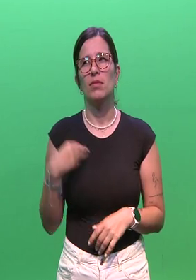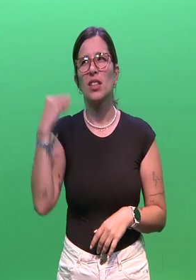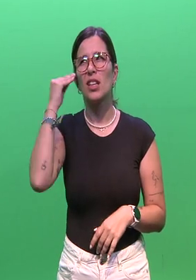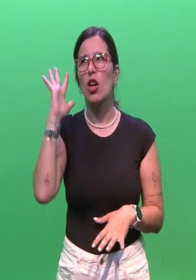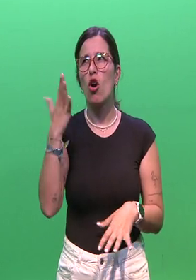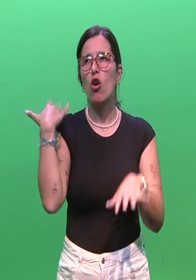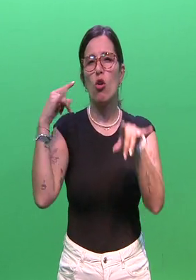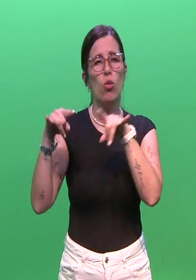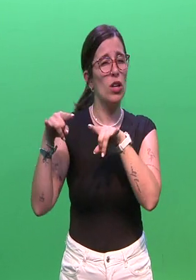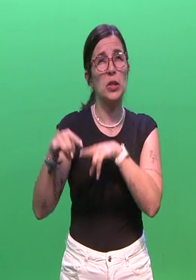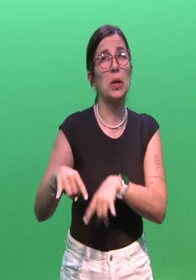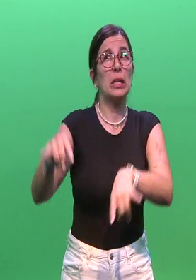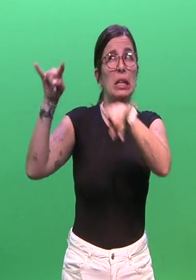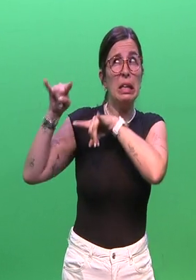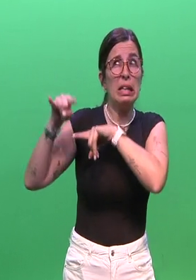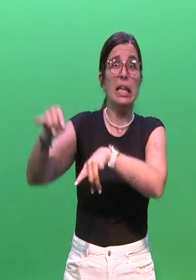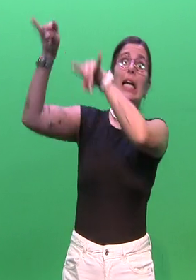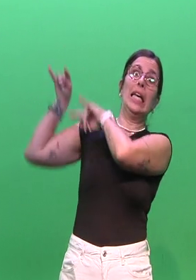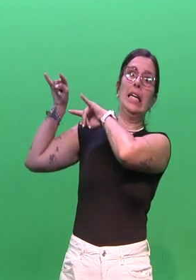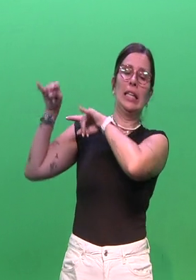Crec que va ser fa dos dilluns.